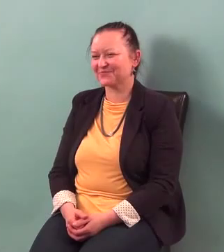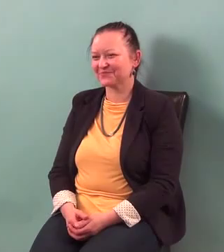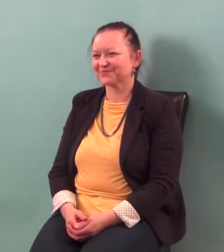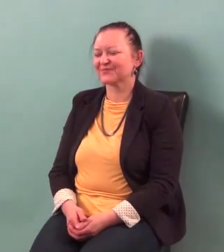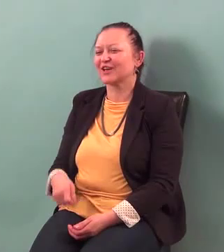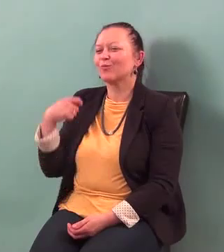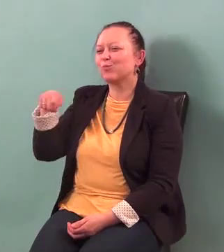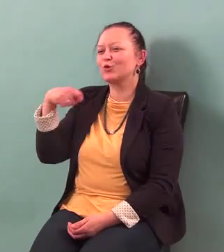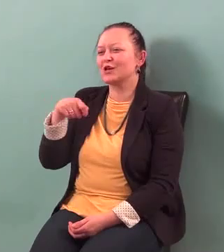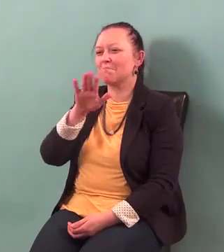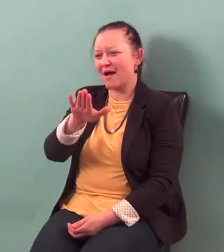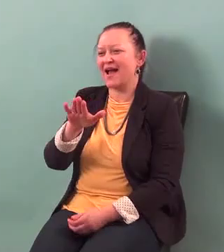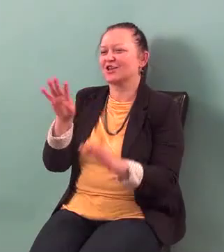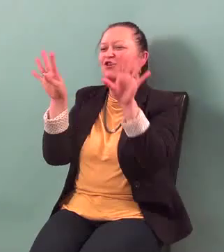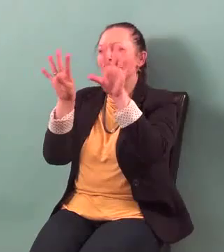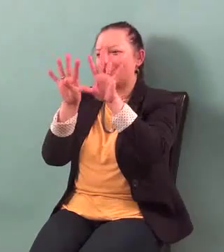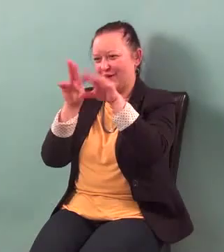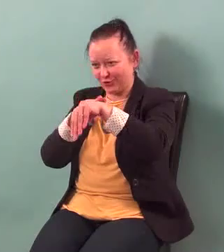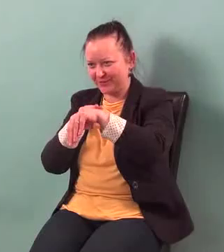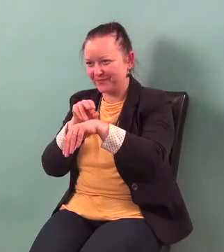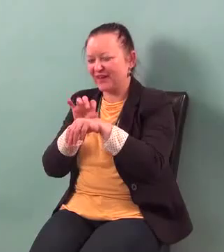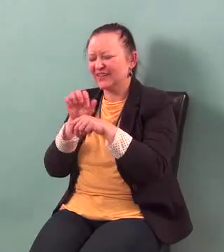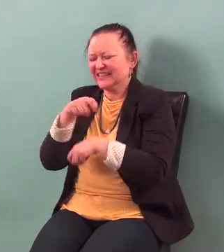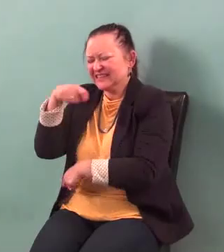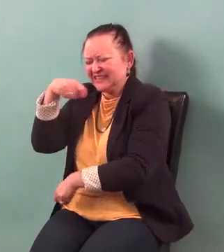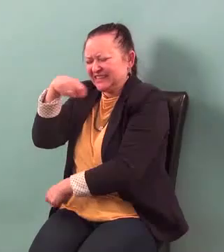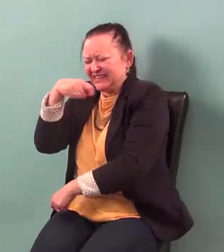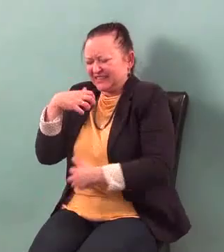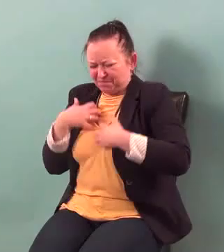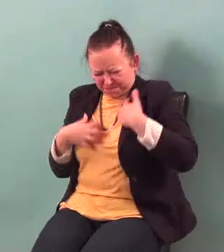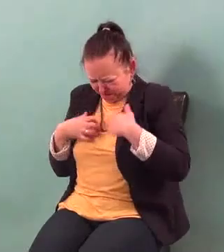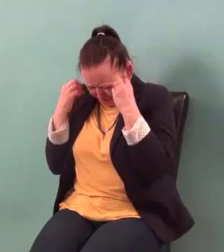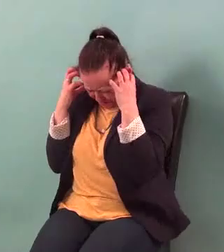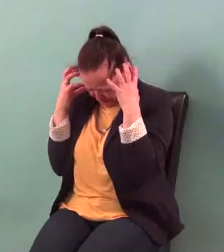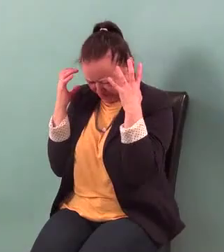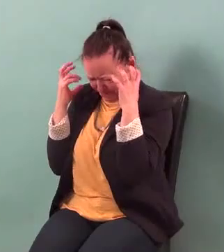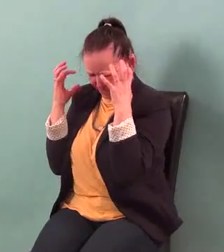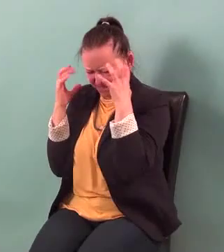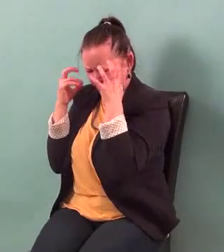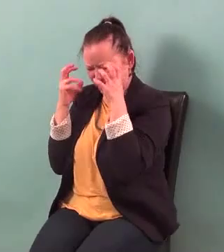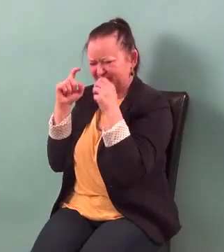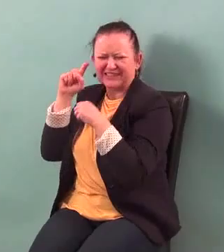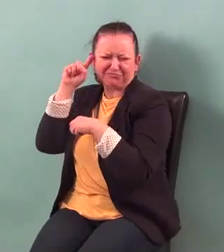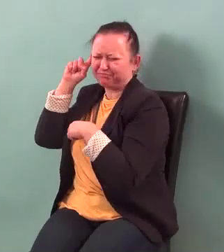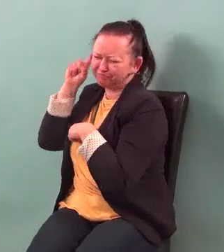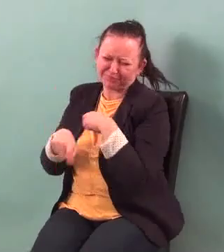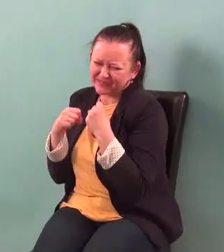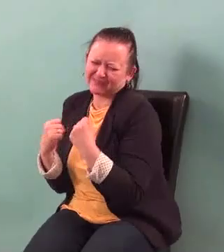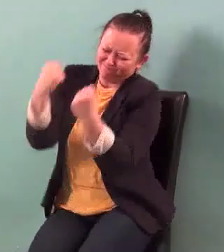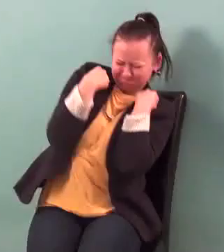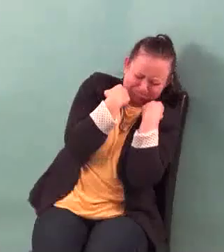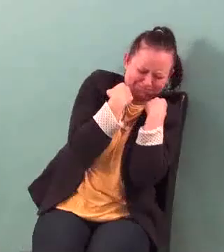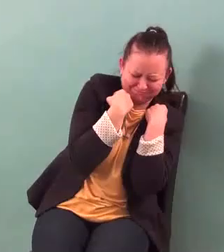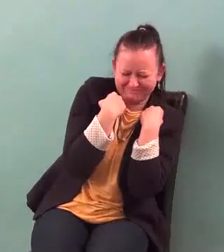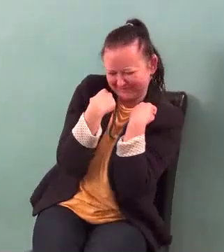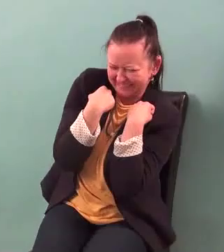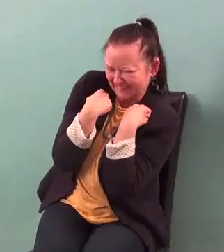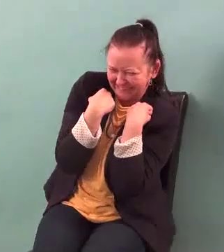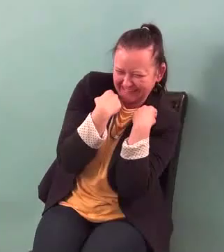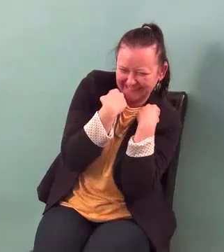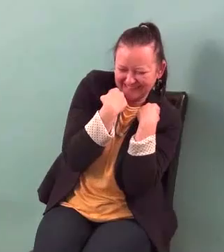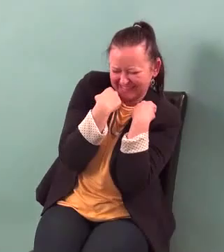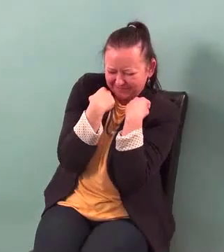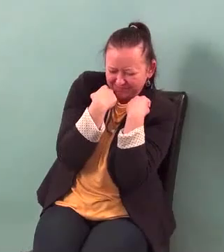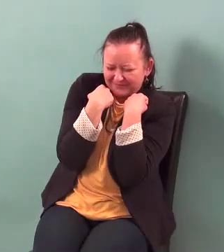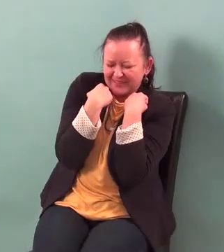Budzik był ustawiony na dziewiątą godzinę, dzwoni bardzo energicznie, ale ktoś jest bardzo zdenerwowany, olewa budzik i chowa się pod kołdrą.